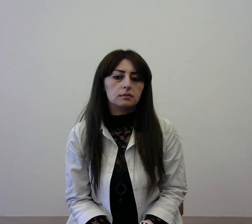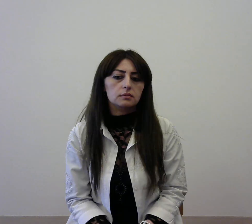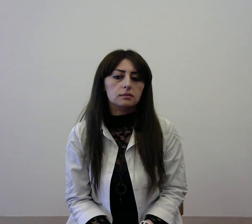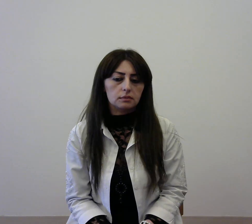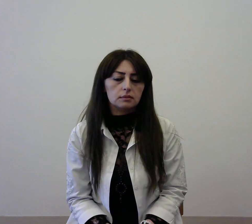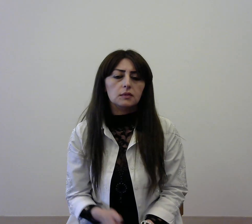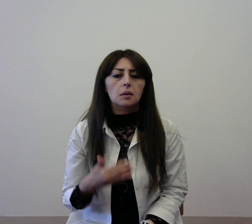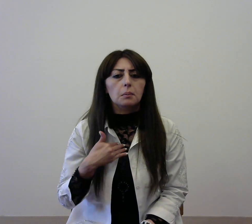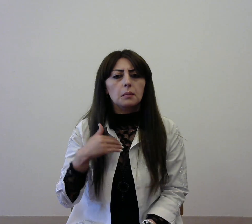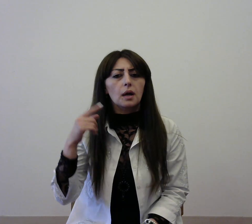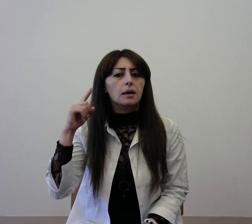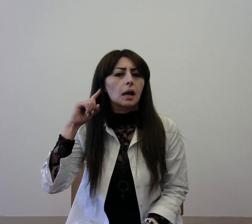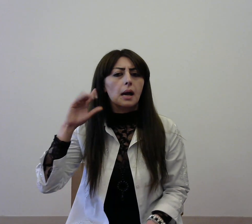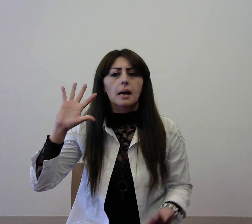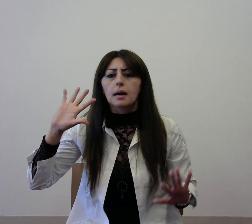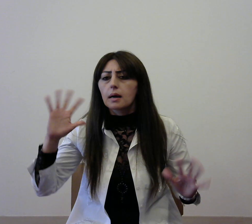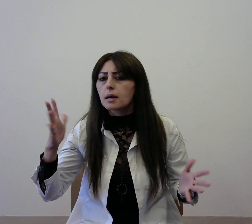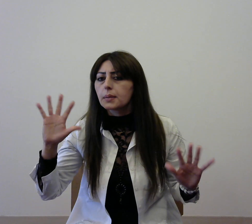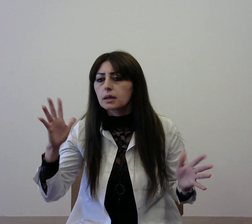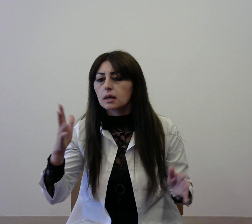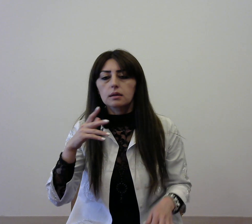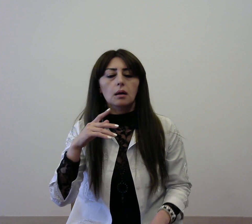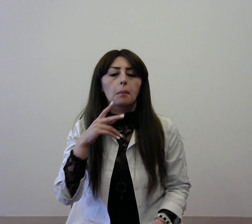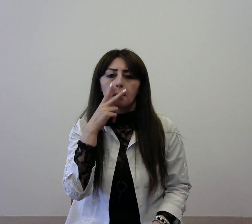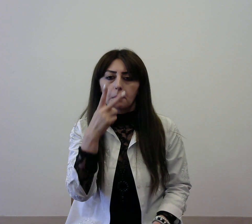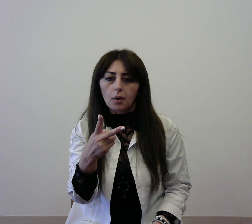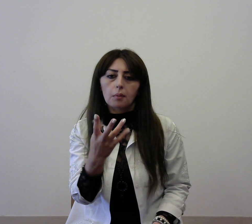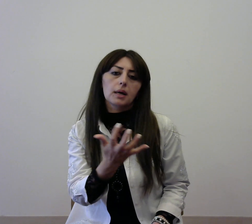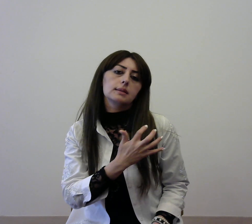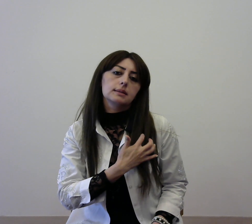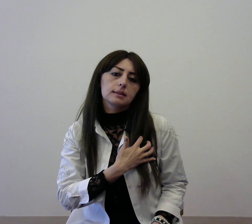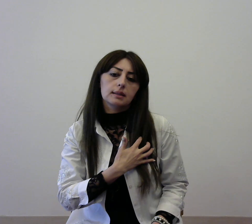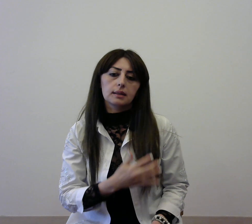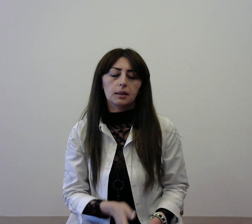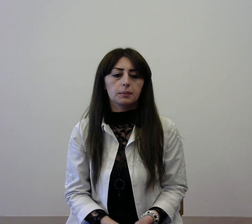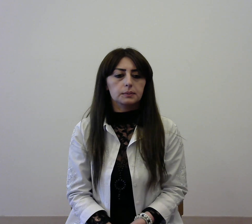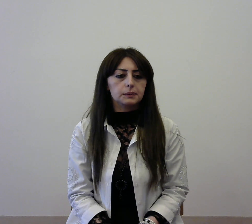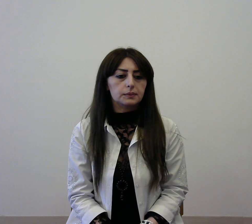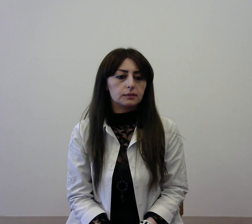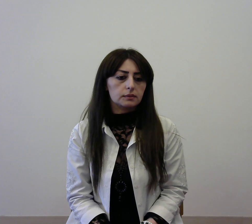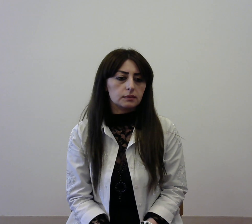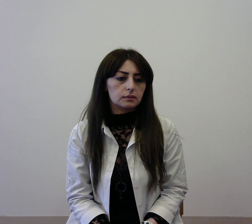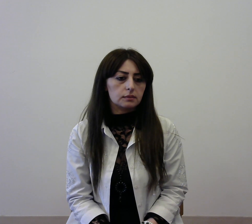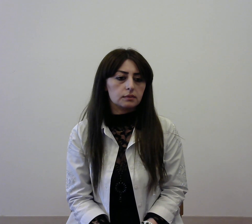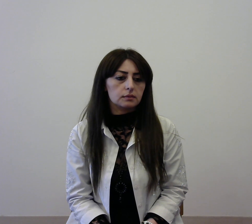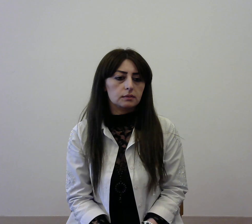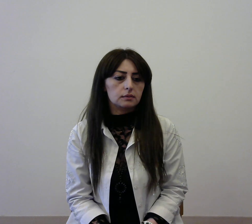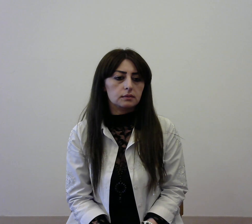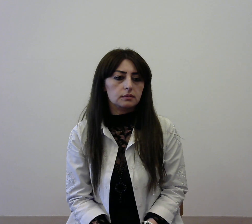Mən xəbərlərə baxmaq istəyirəm